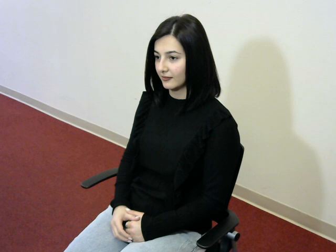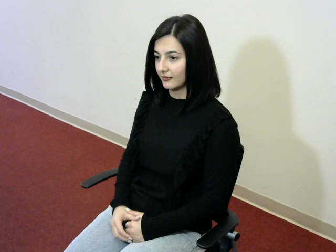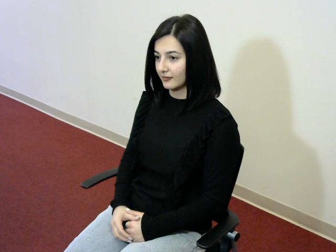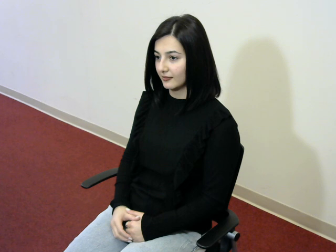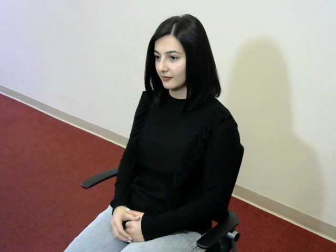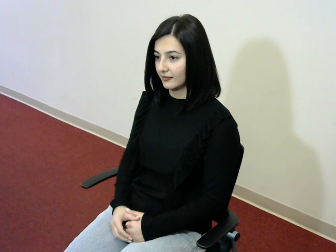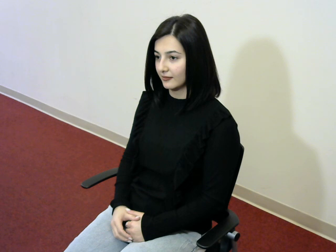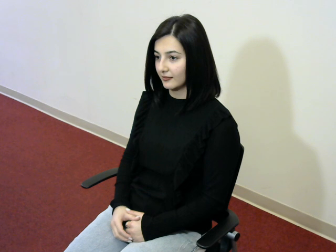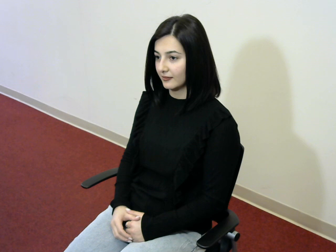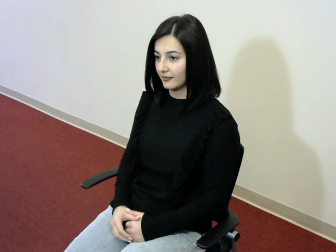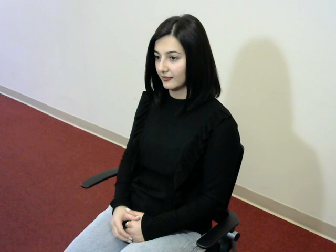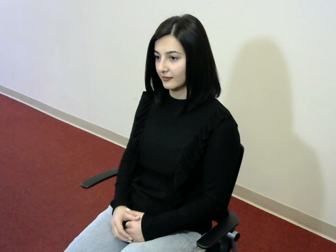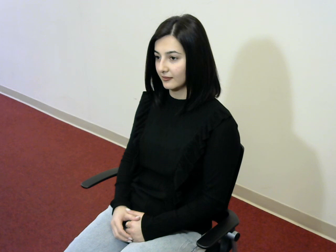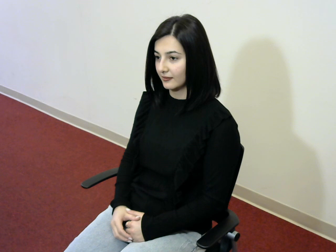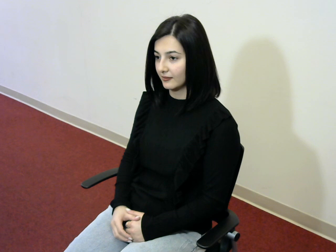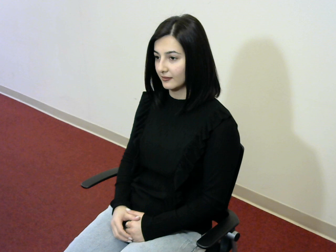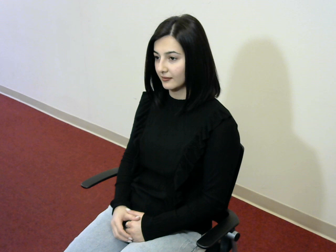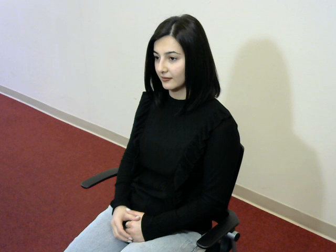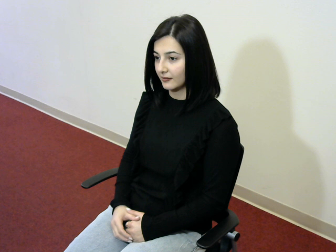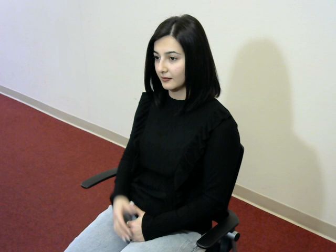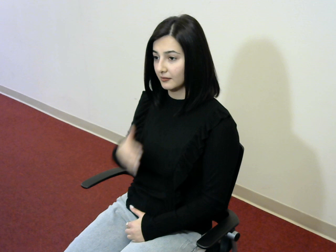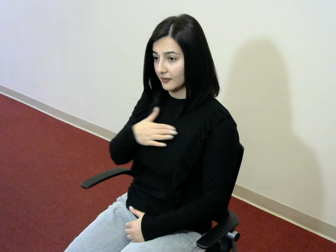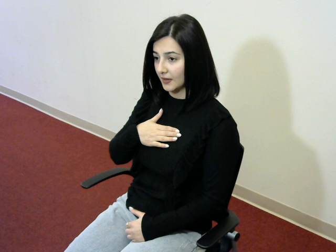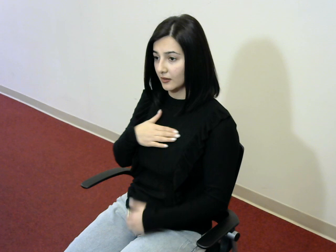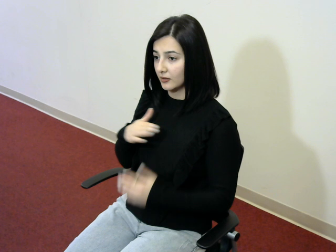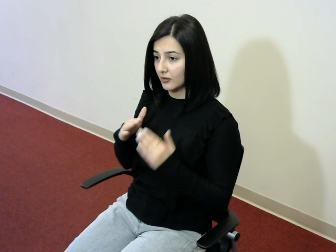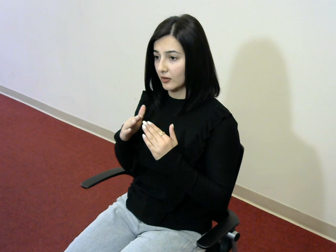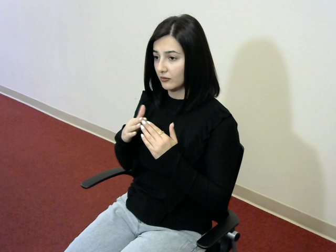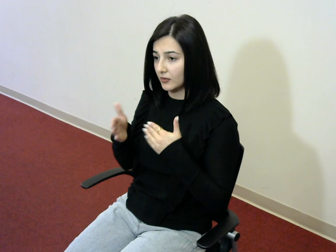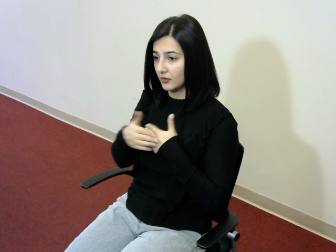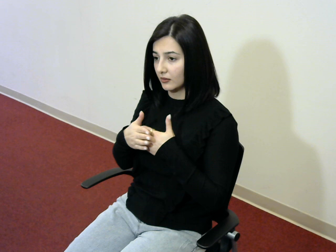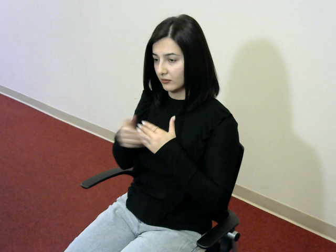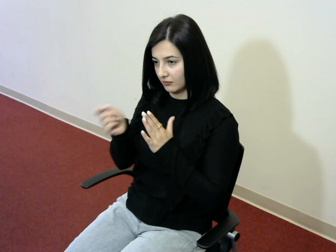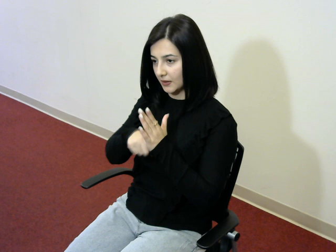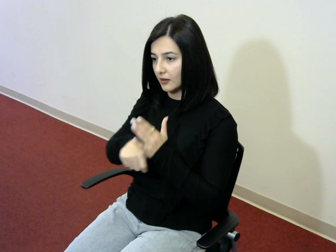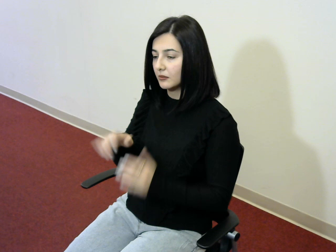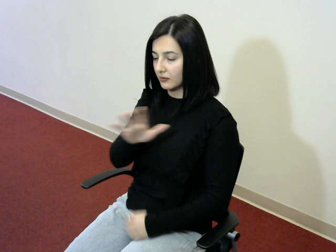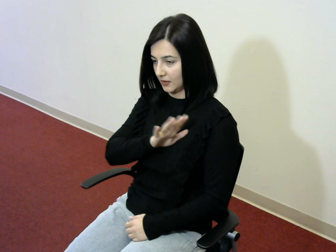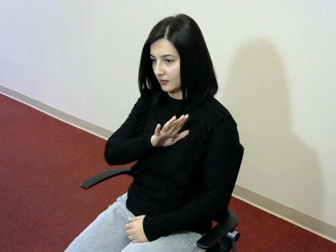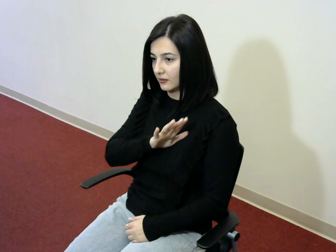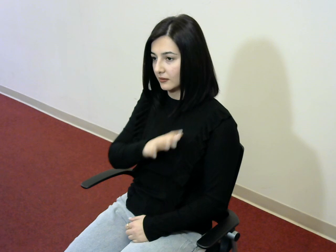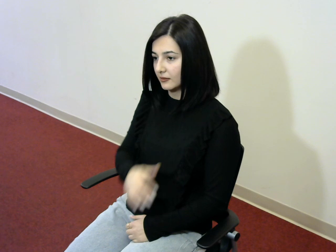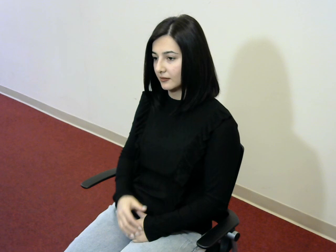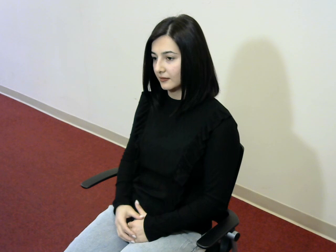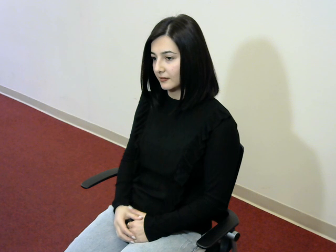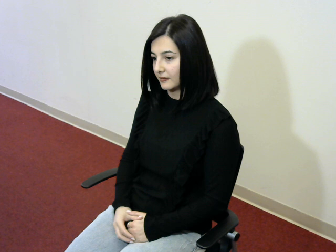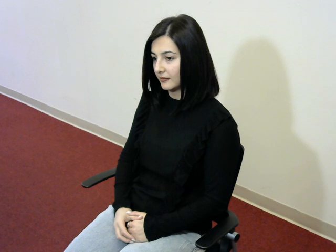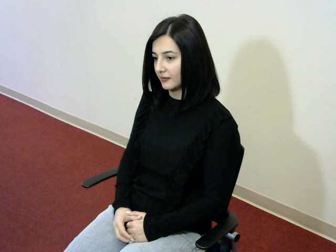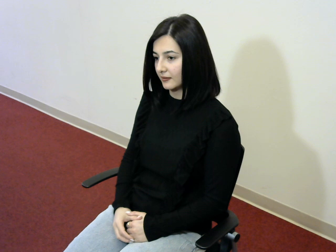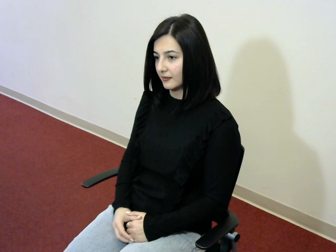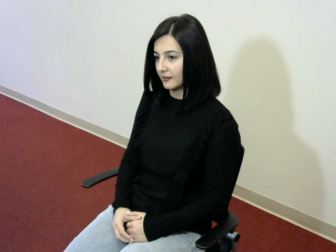Mən evin qapısını bağlamışam